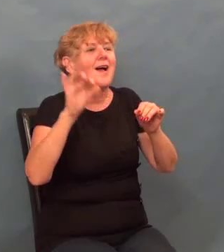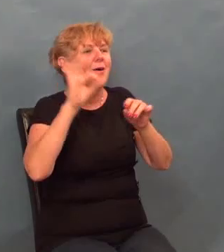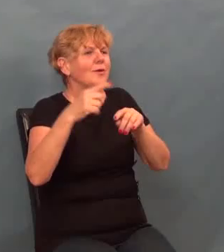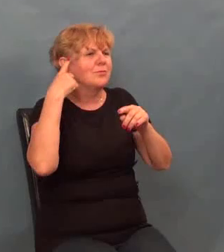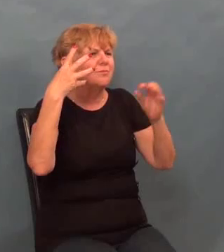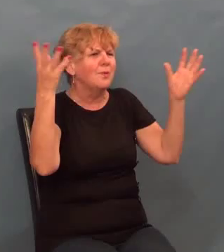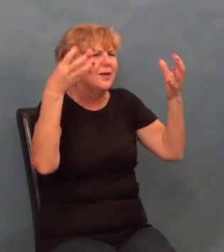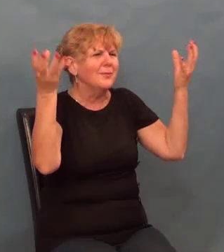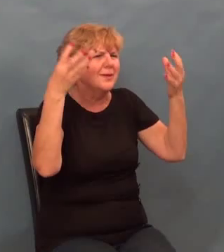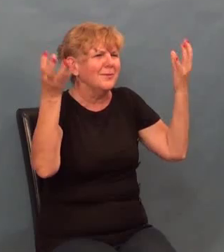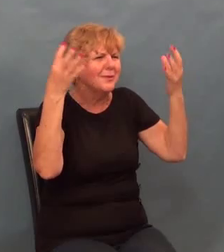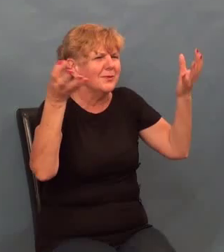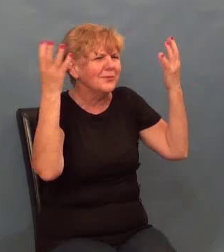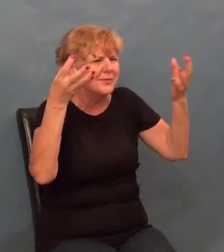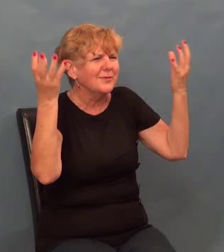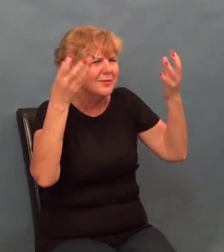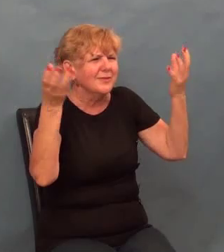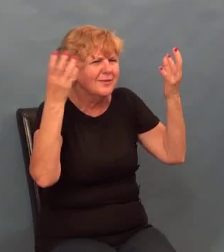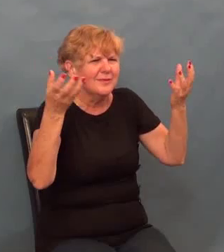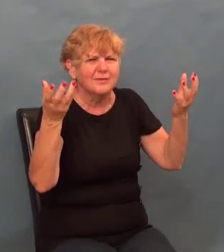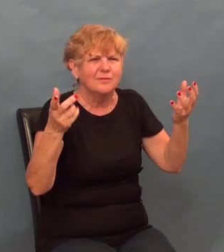Nagle usłyszeli wyjący alarm.